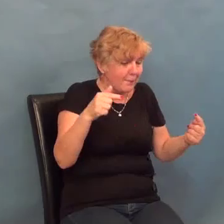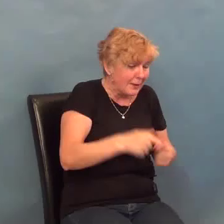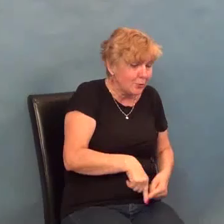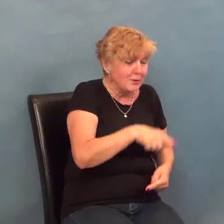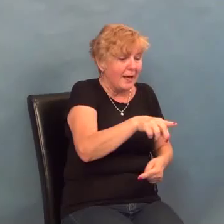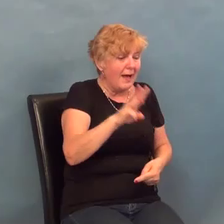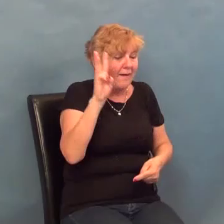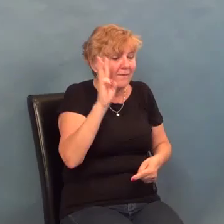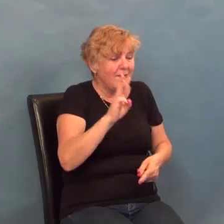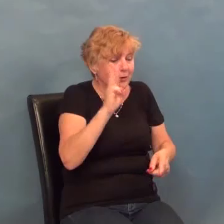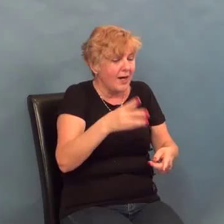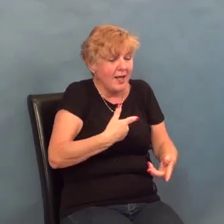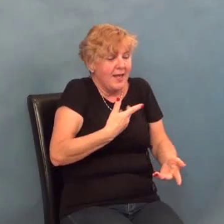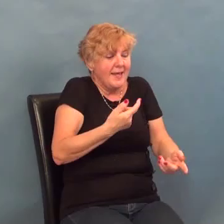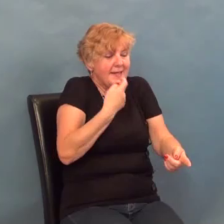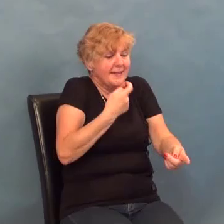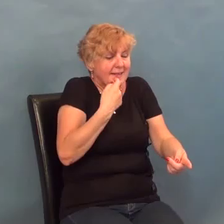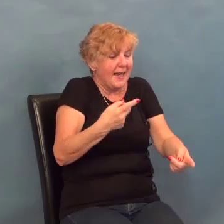We wtorek język niemiecki.